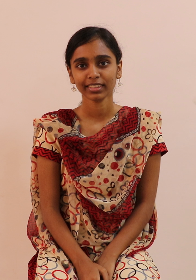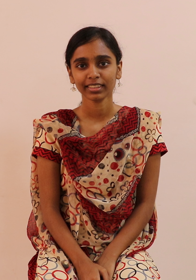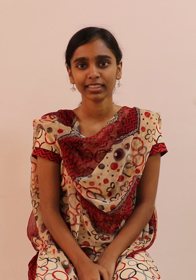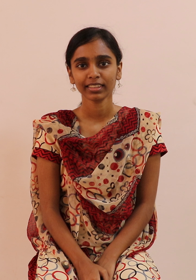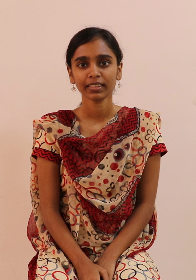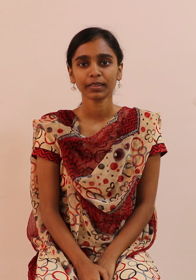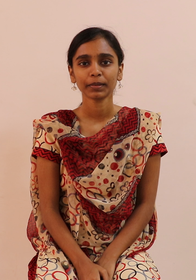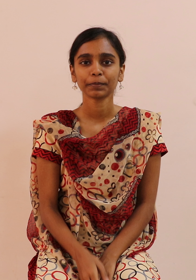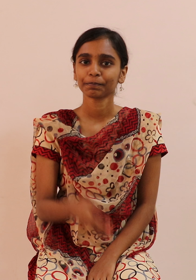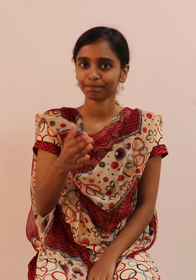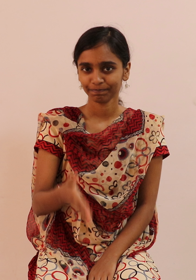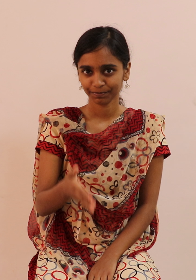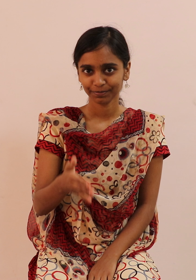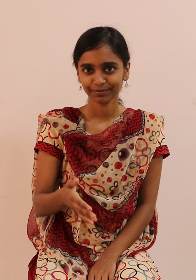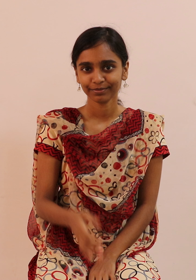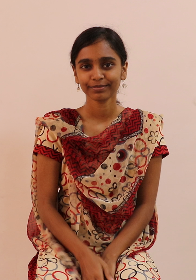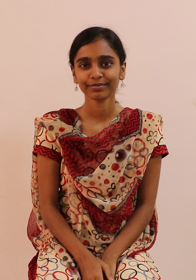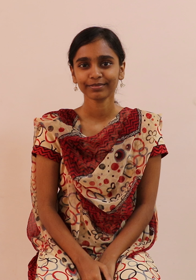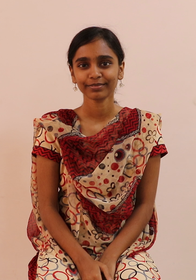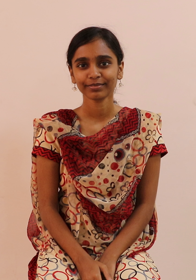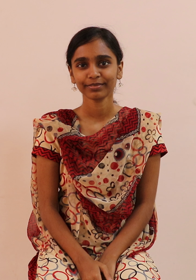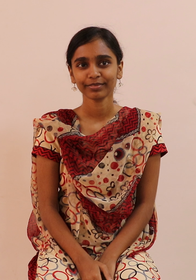congratulations